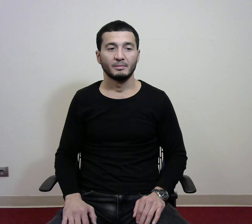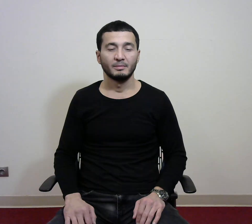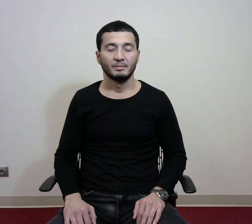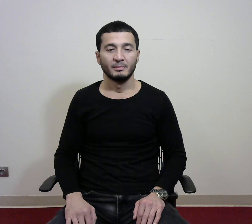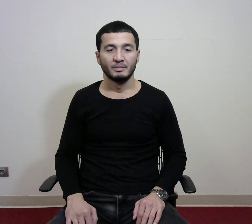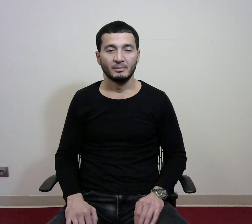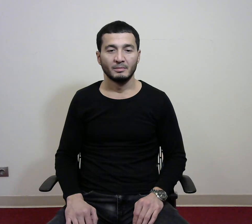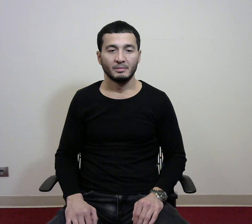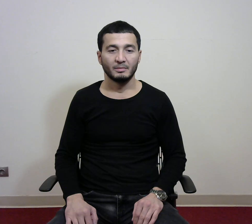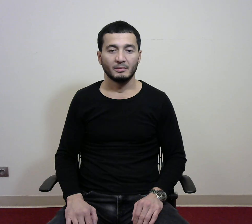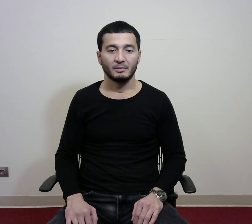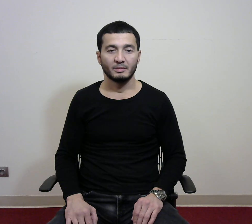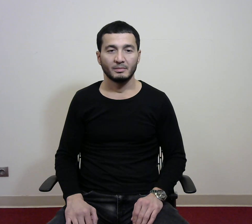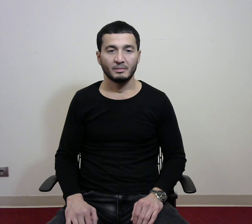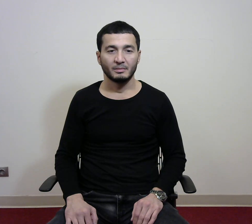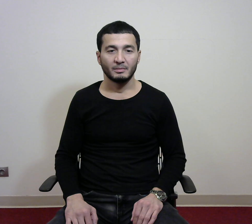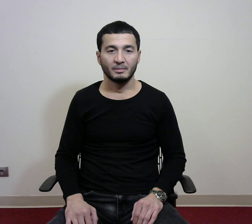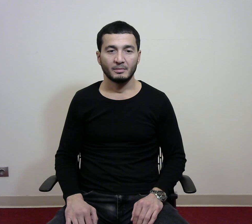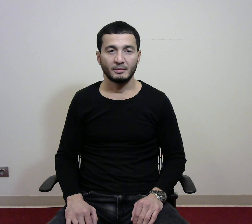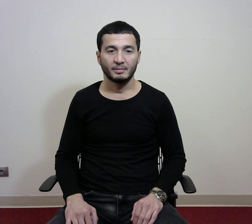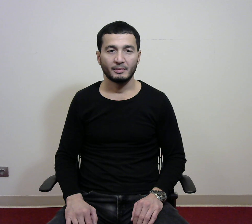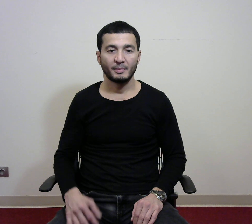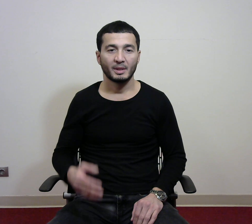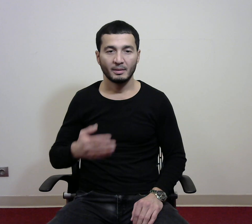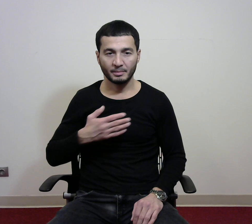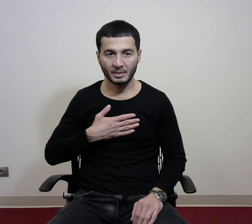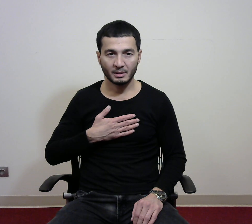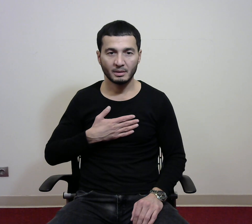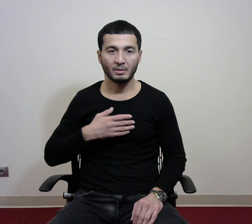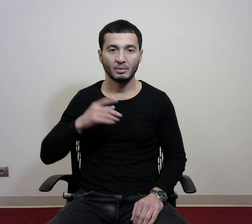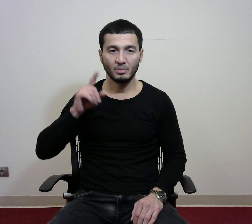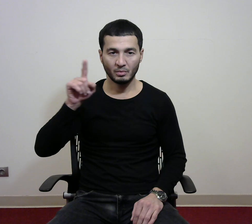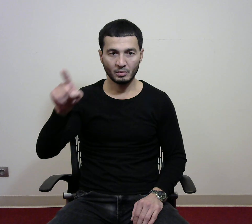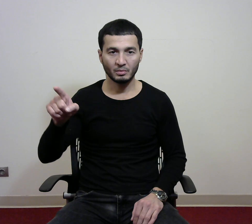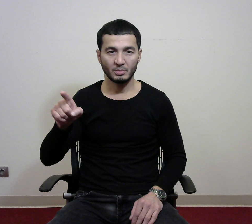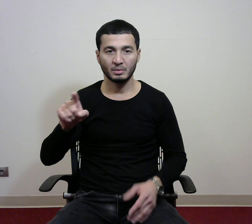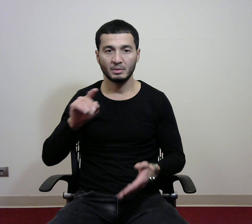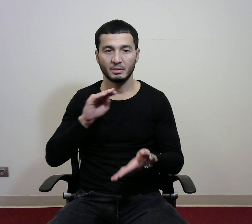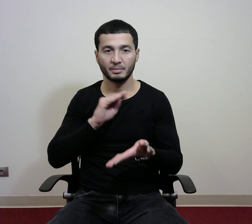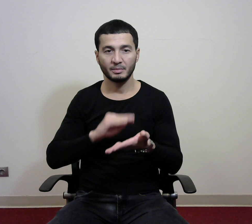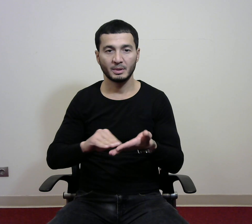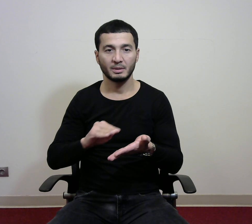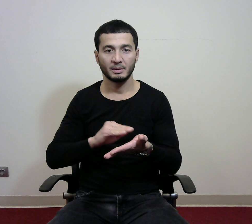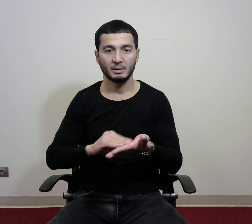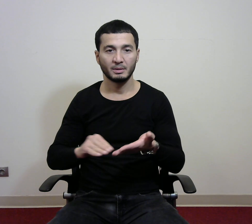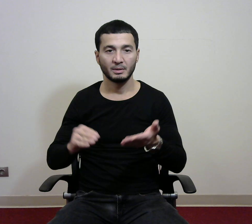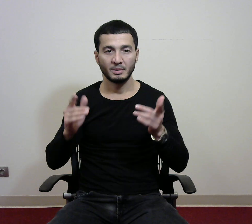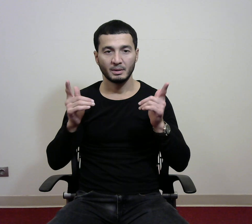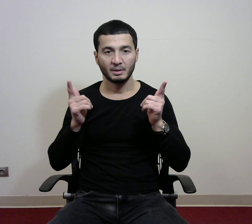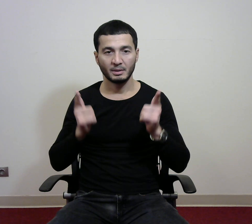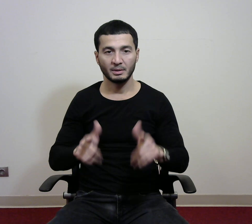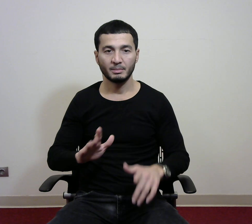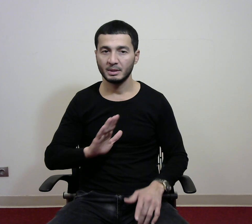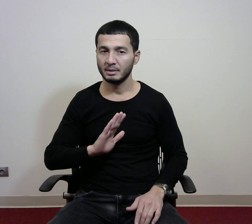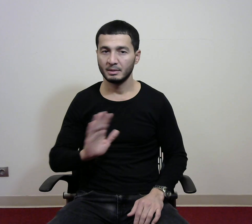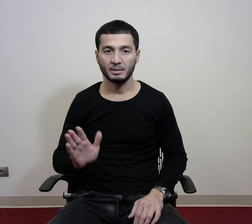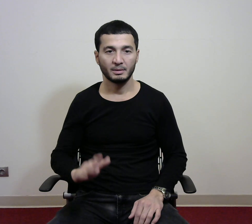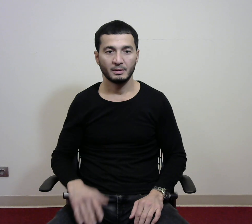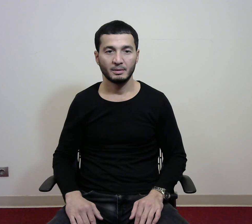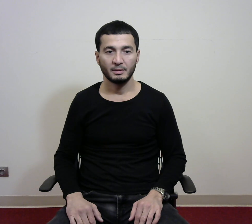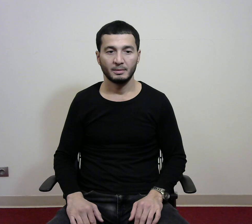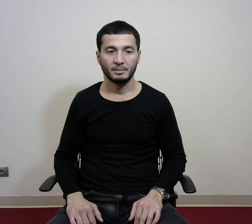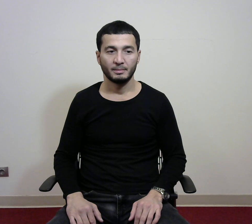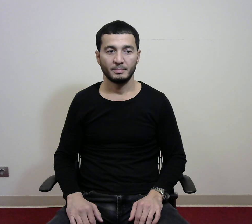Mən onun yazdıqları ilə razı deyiləm